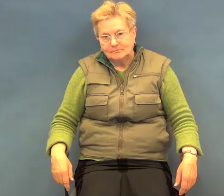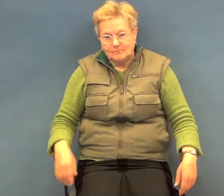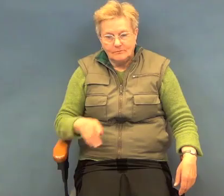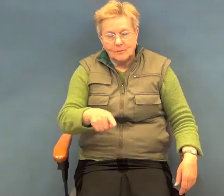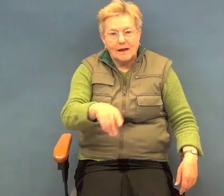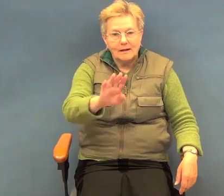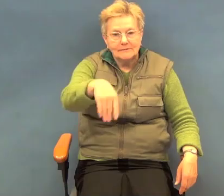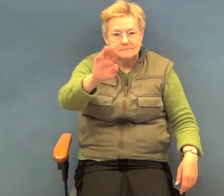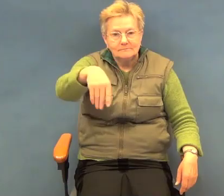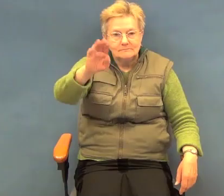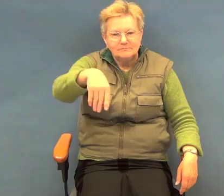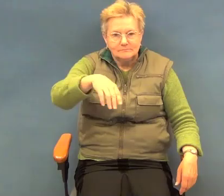To, słuchaj...